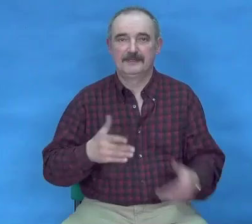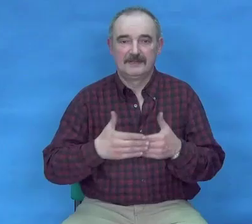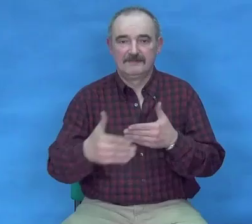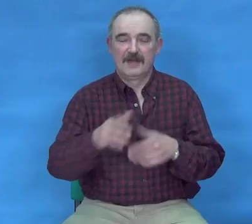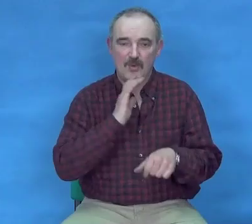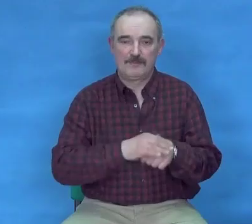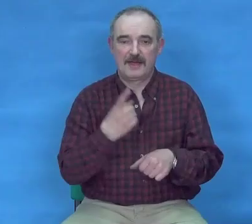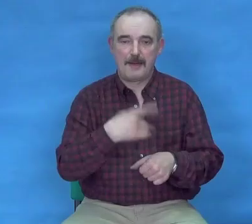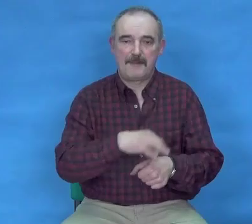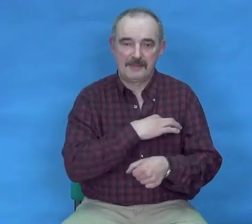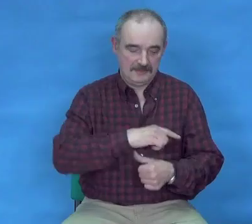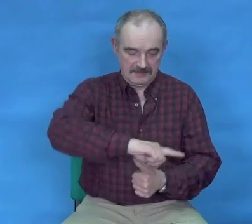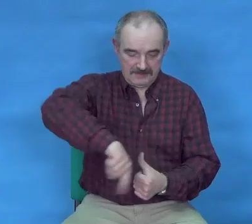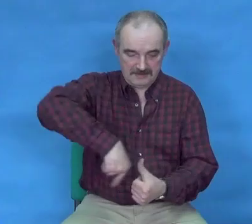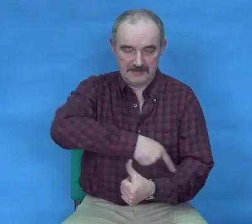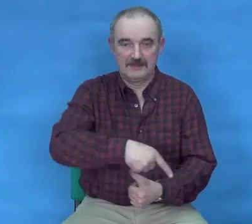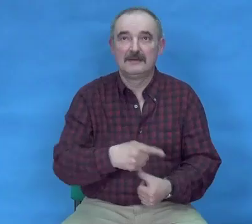Odstęp jednego kilometra wokół słupa.